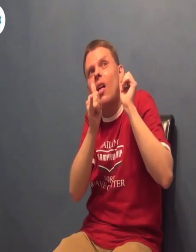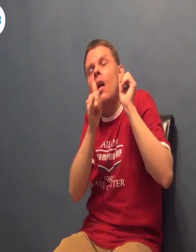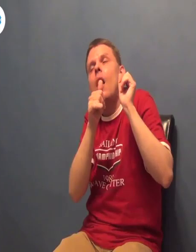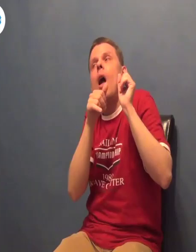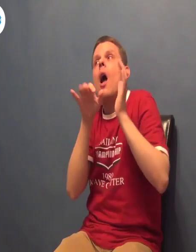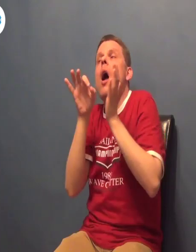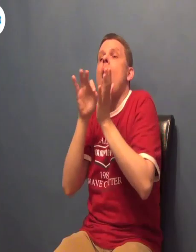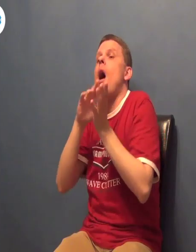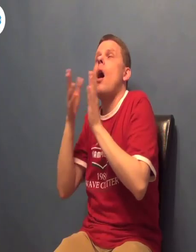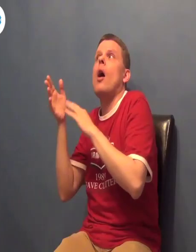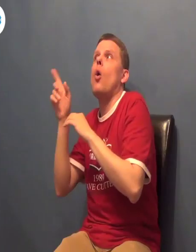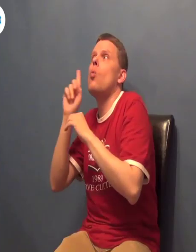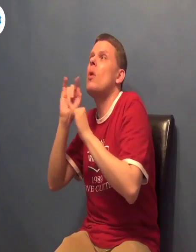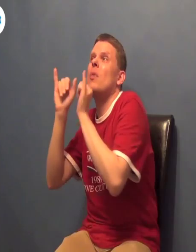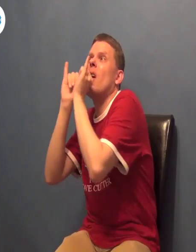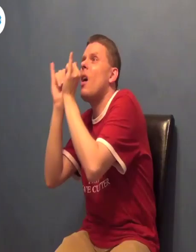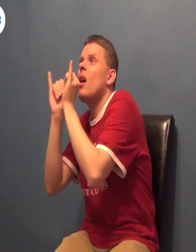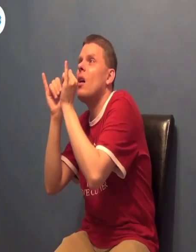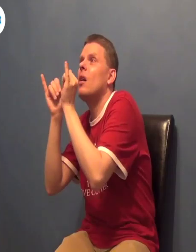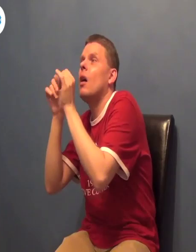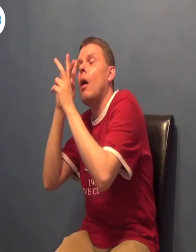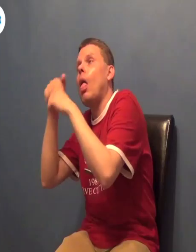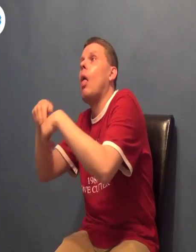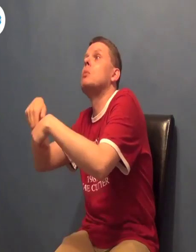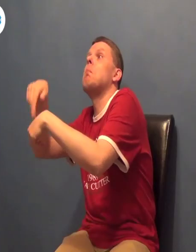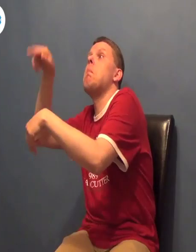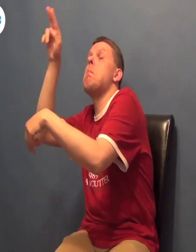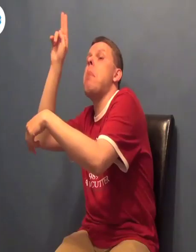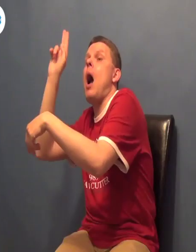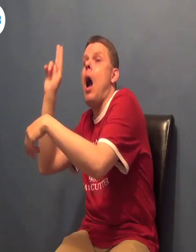Po drugiej stronie chłopiec krzyczy na dziuplę, ale przewraca się.